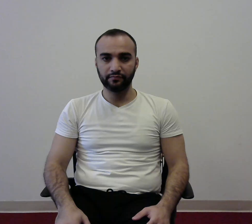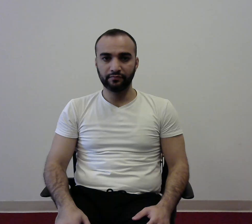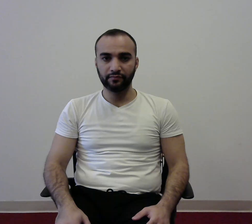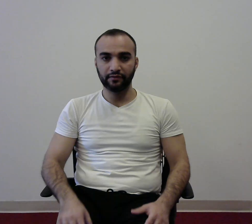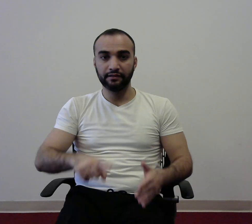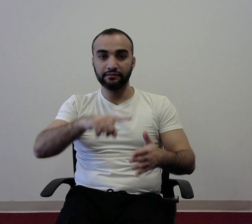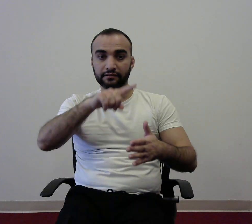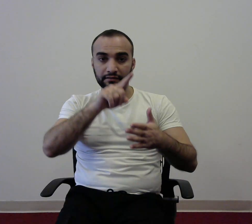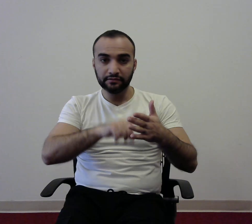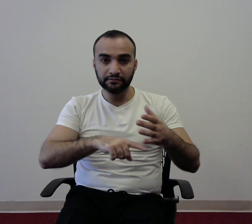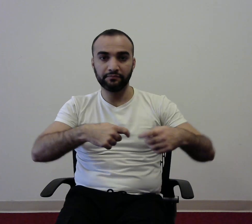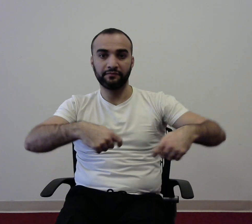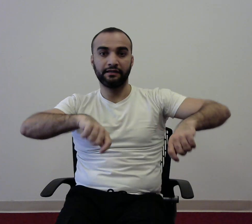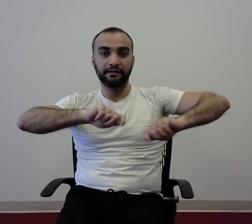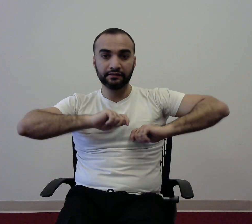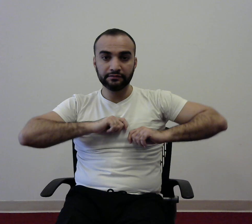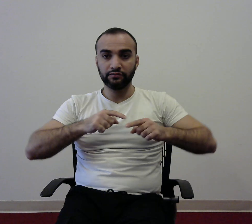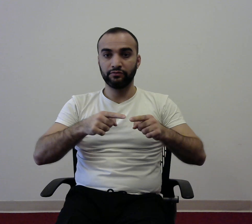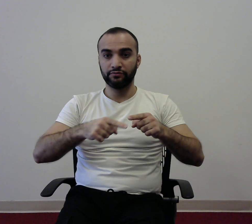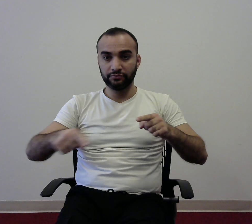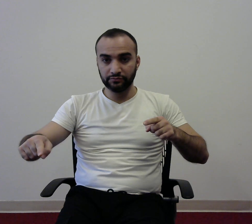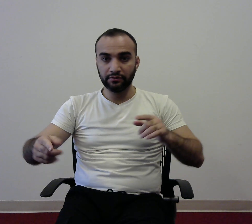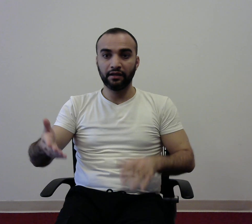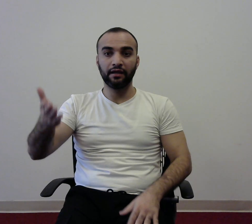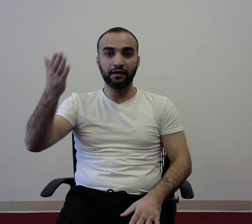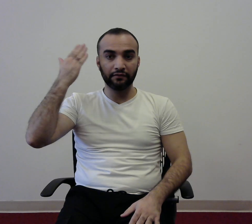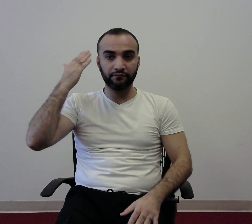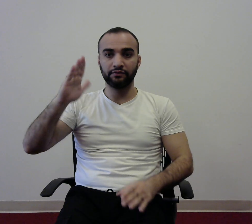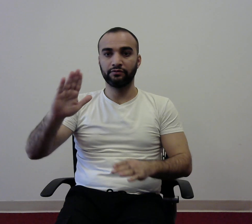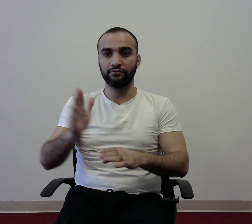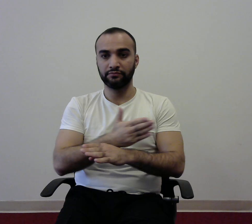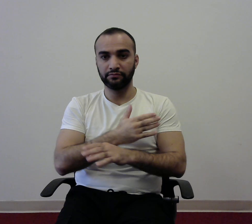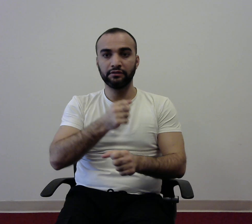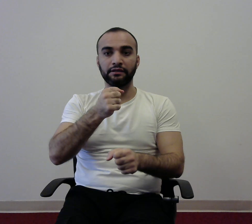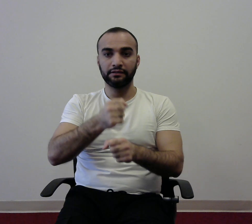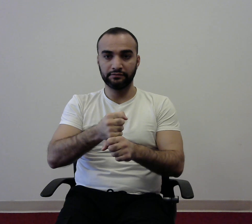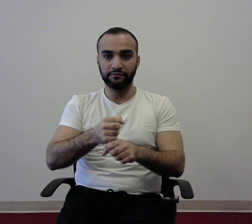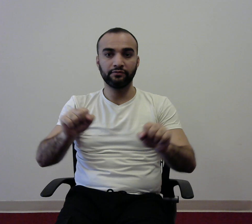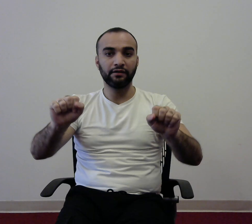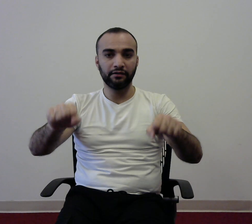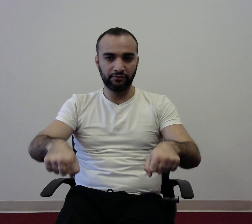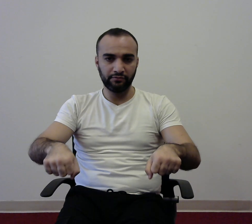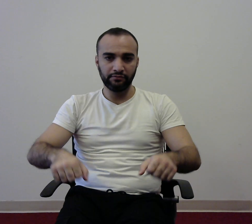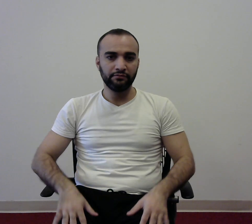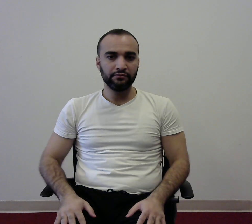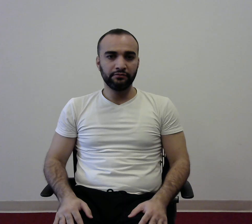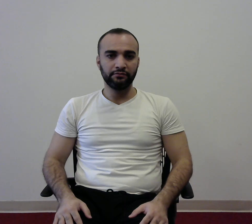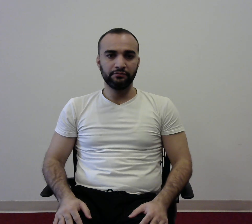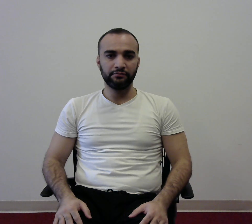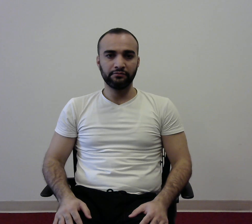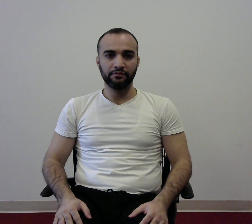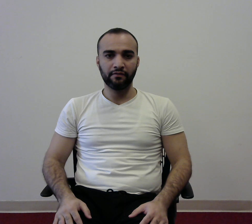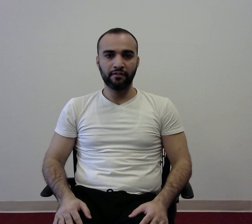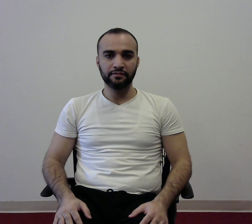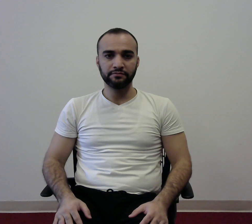Etibarnaməni müddətindən əvvəl ləğv etdirmək olarmı?